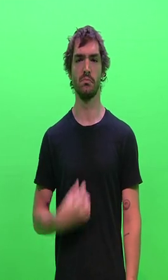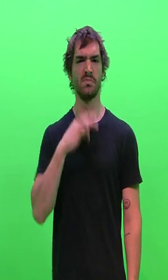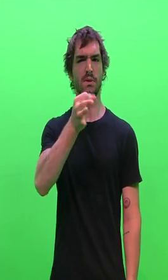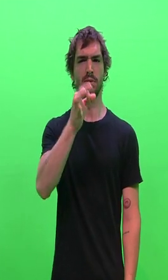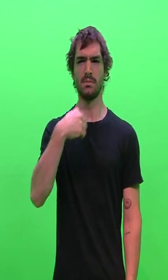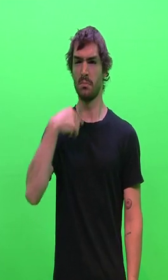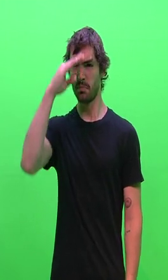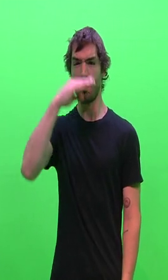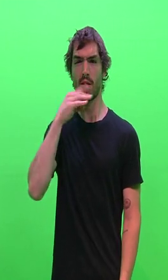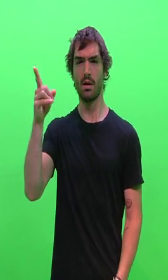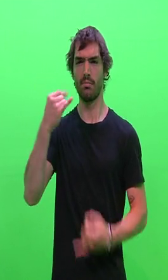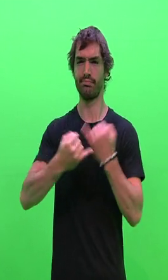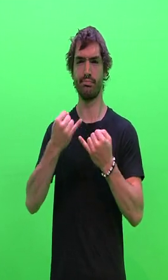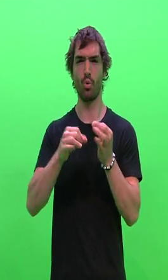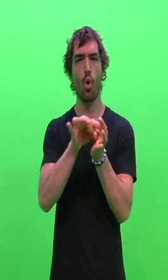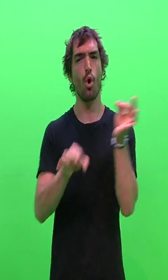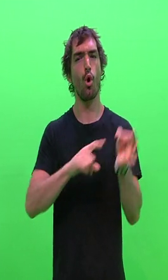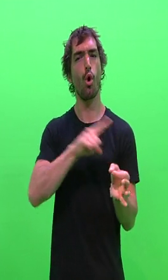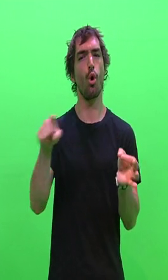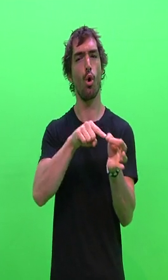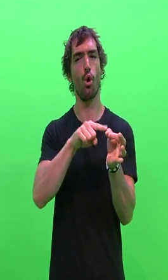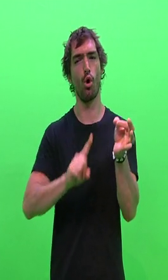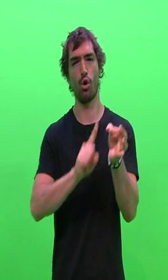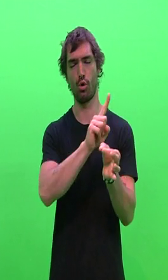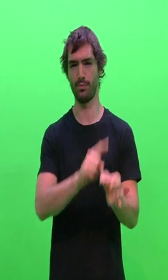Sí, el meu pare té problemes de còlon.